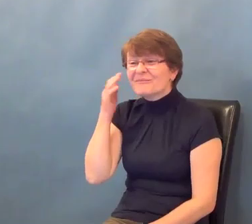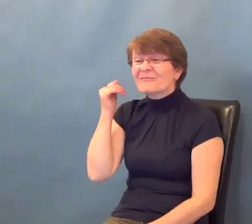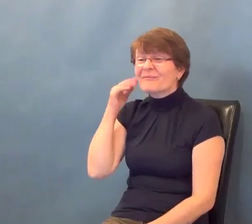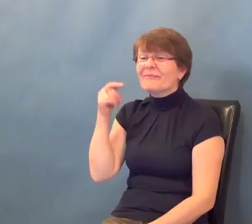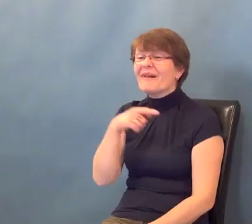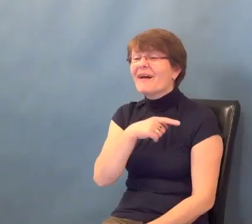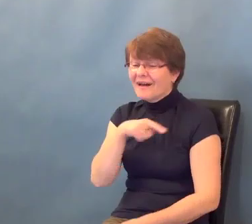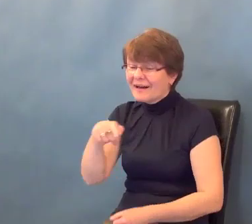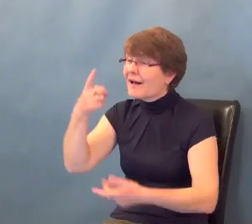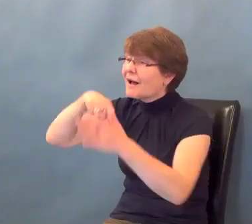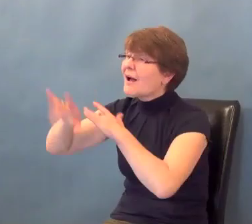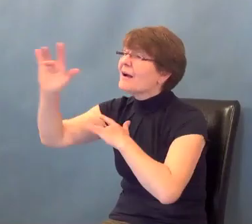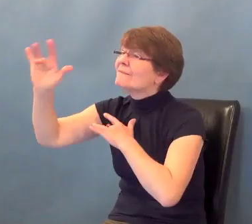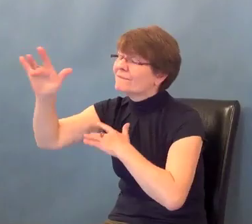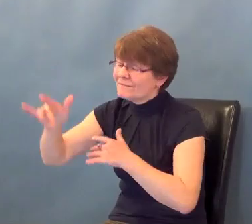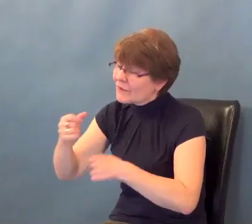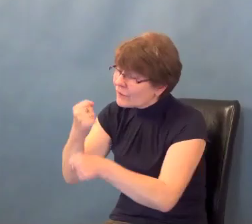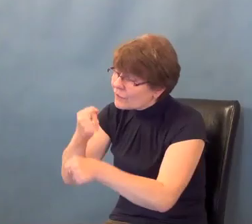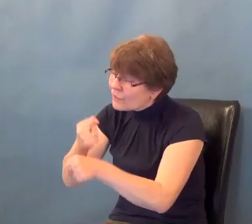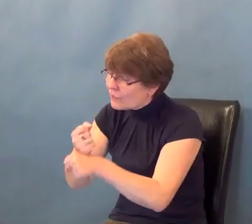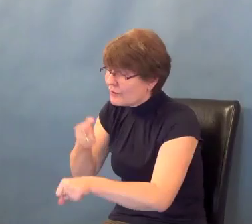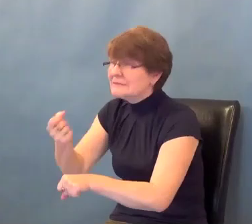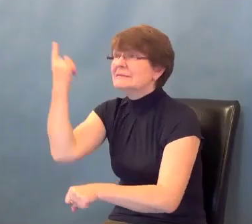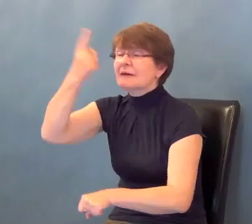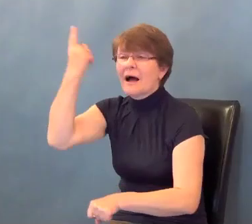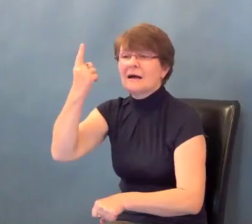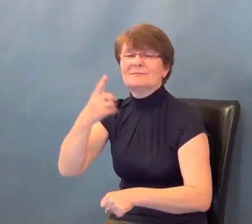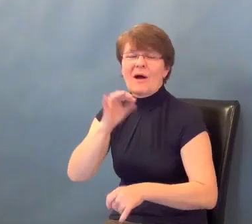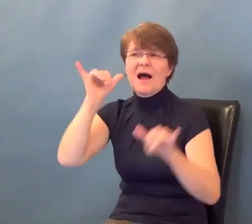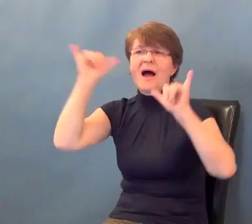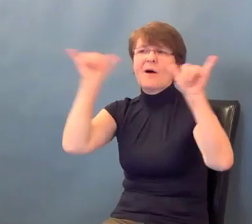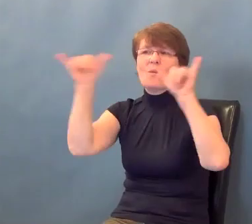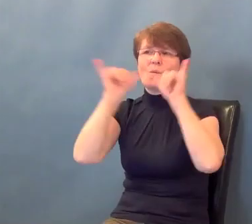Tam, na przykład w pracy, nie wolno robić hałasu.